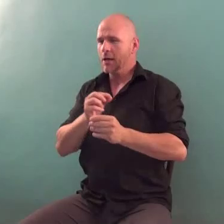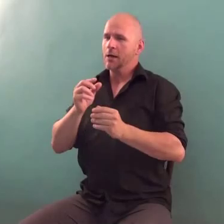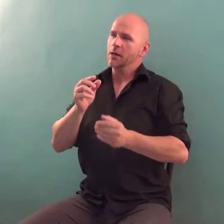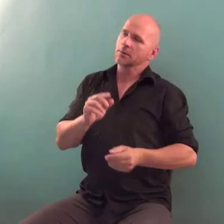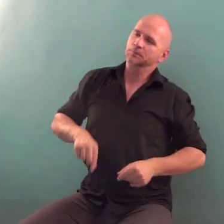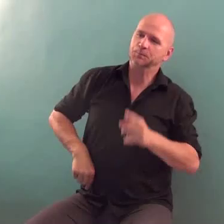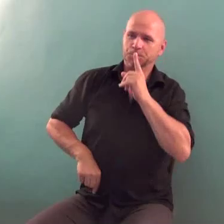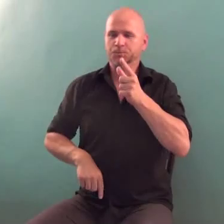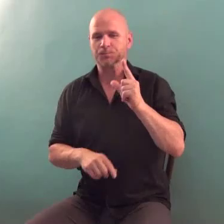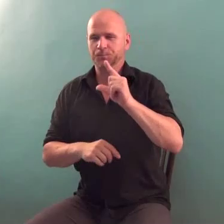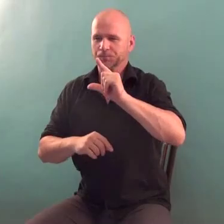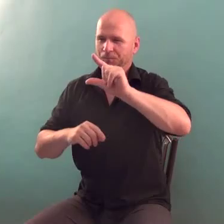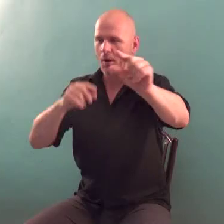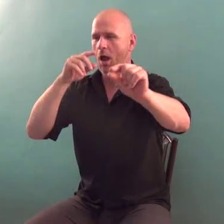Bez słowa odchodzi.